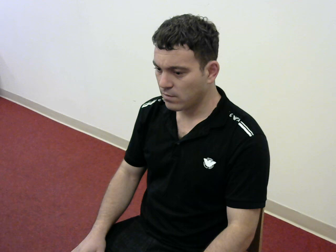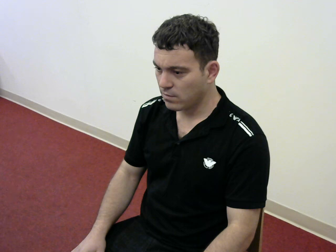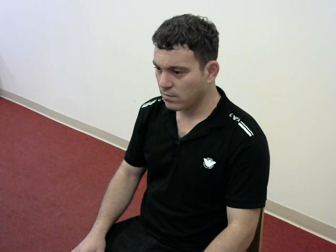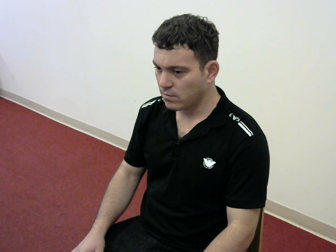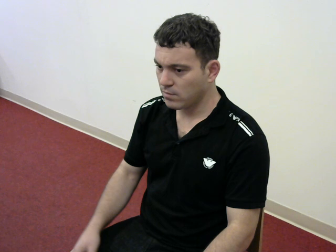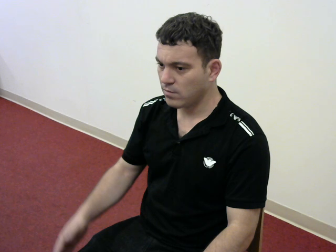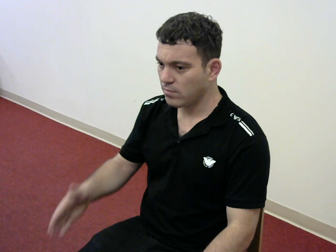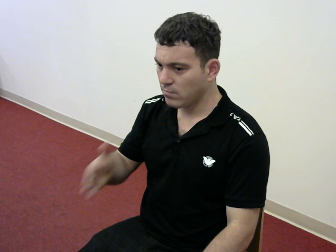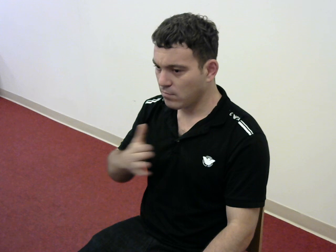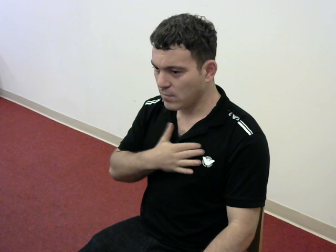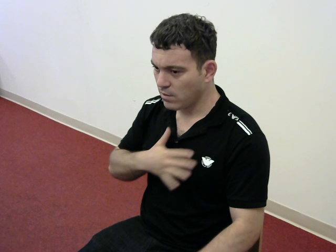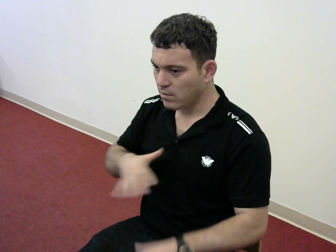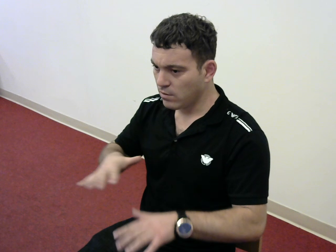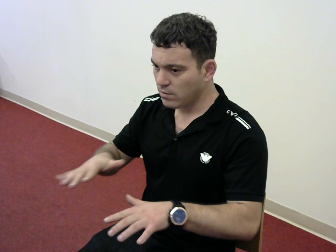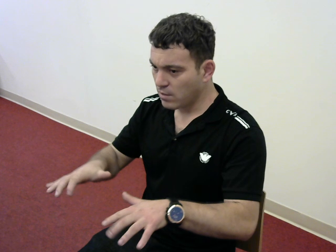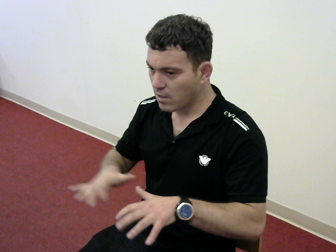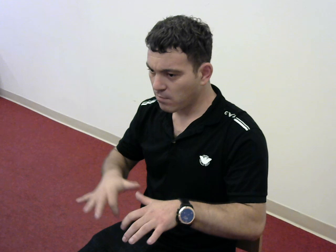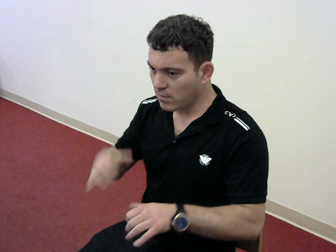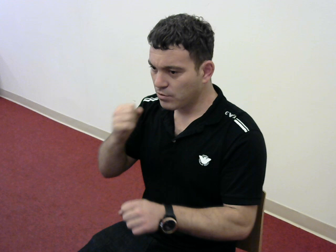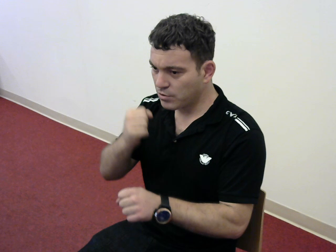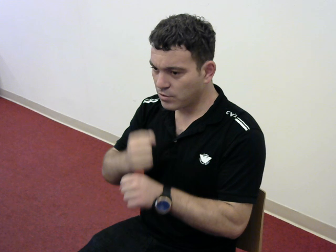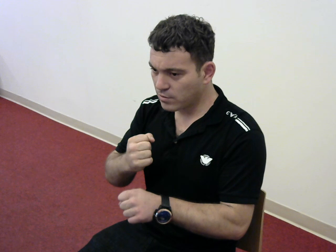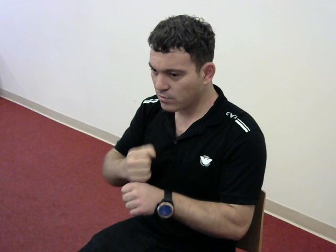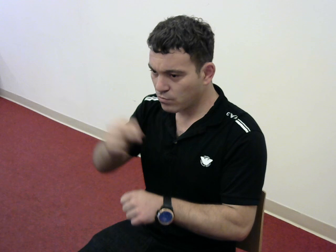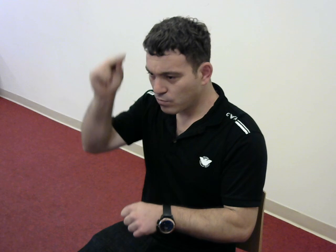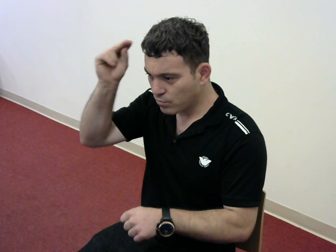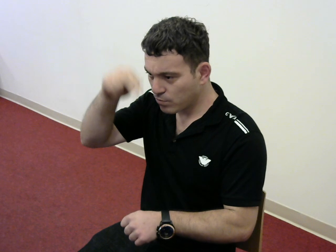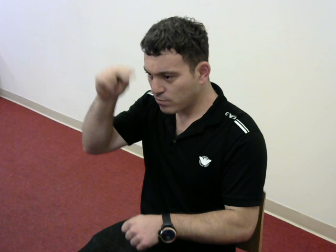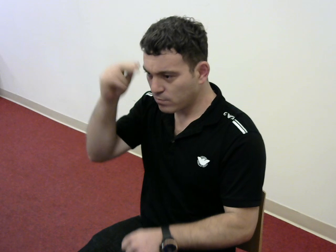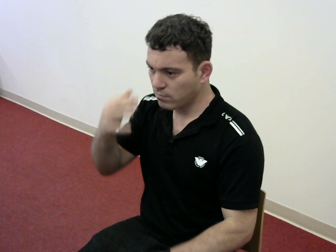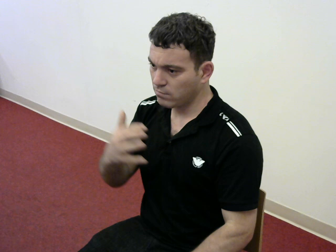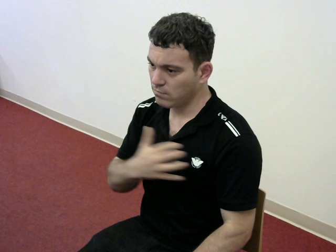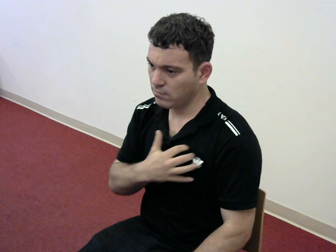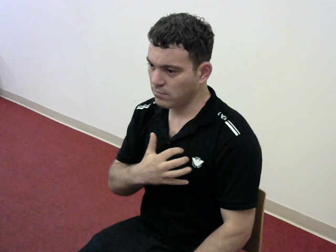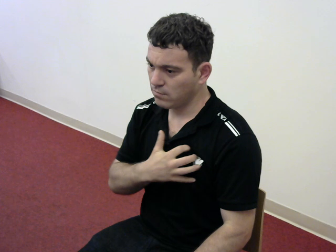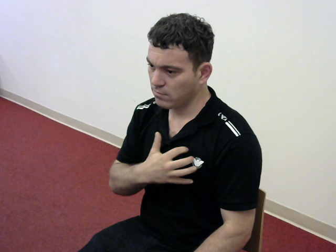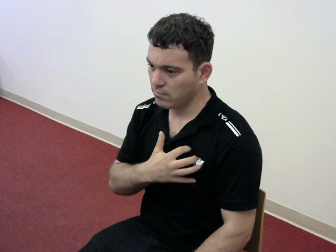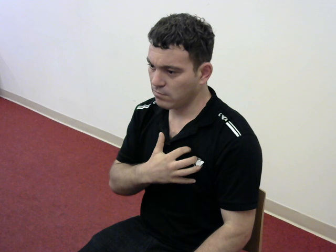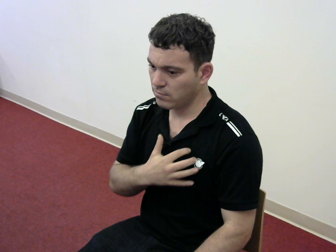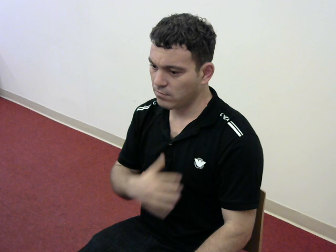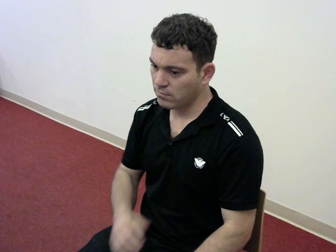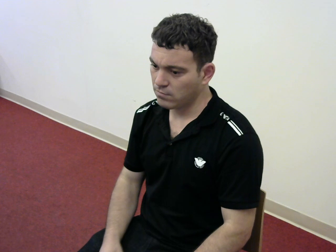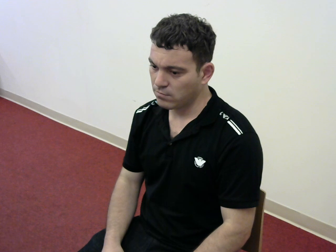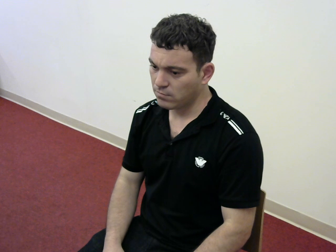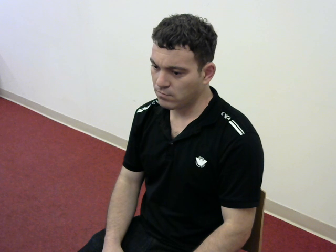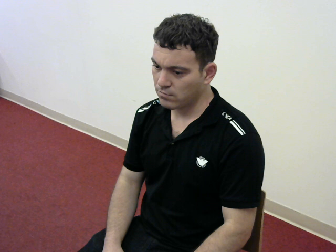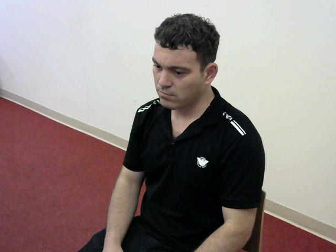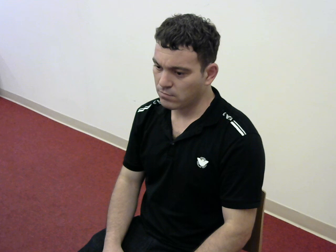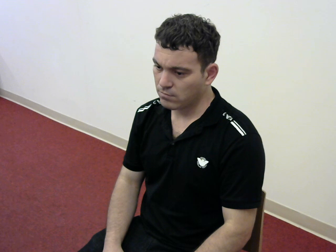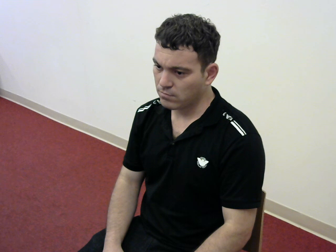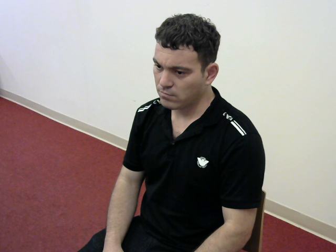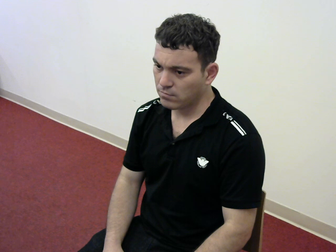Mən kompüterdə işləməyi öyrənmək istəyirəm